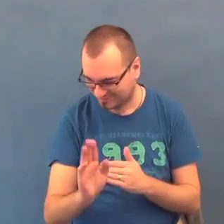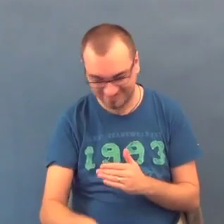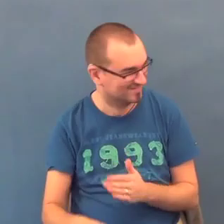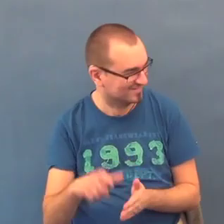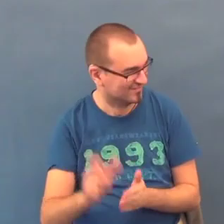Weź zwolnienie.